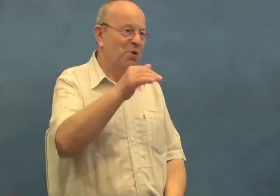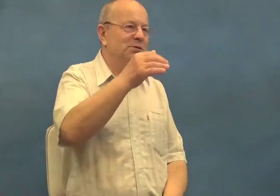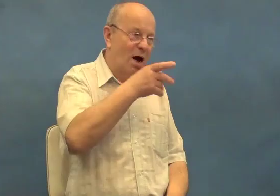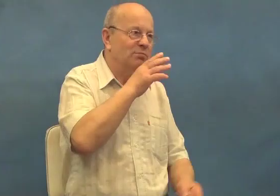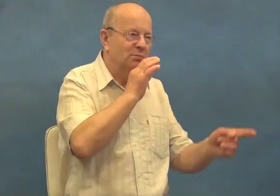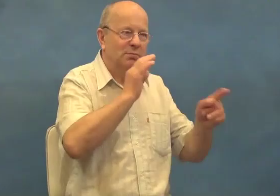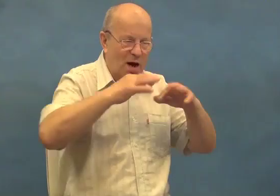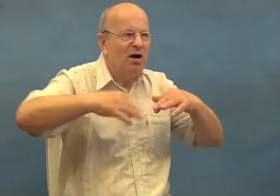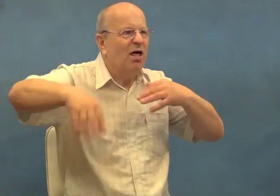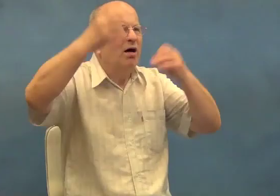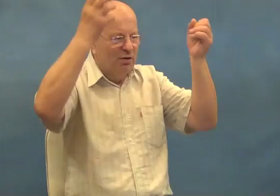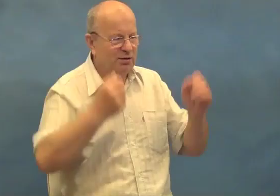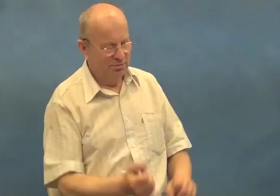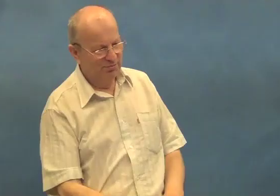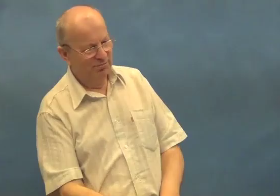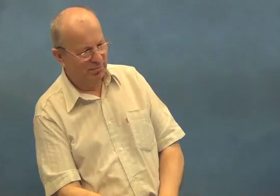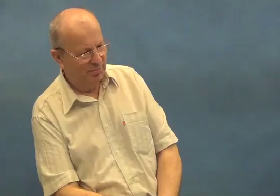Może, bo jest czegoś dużo.